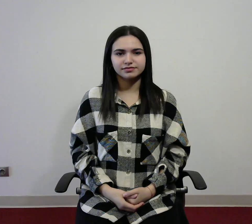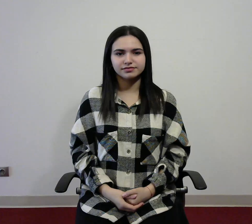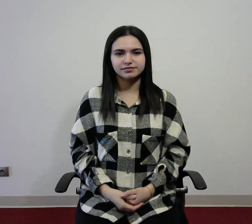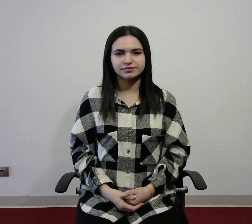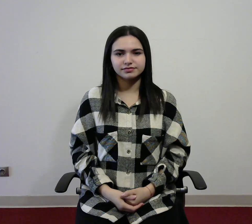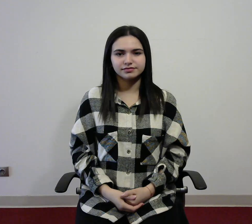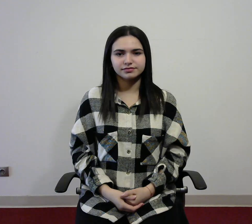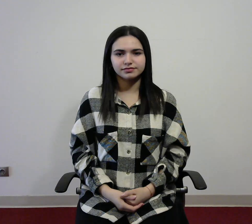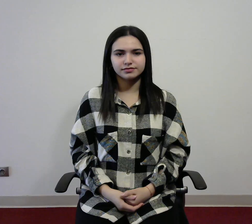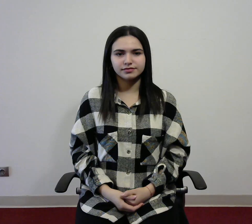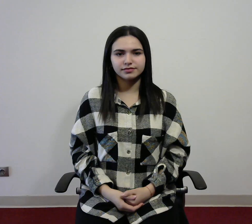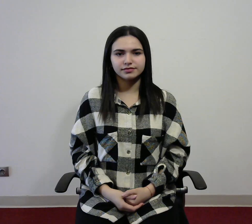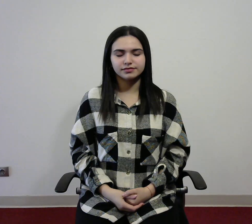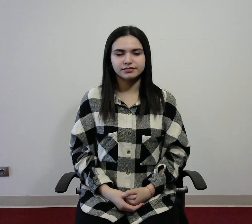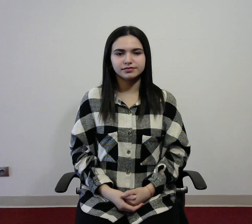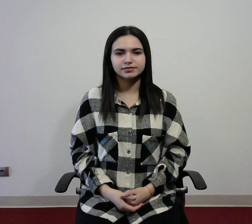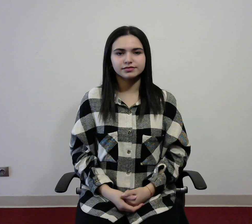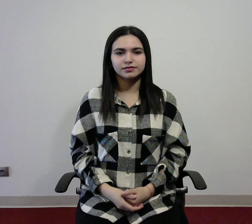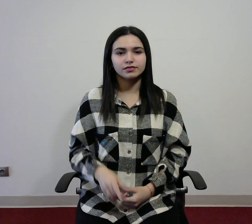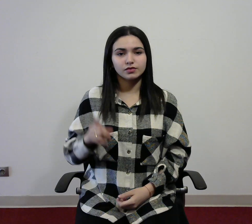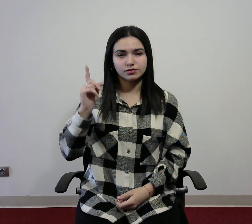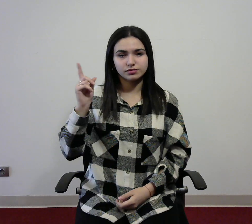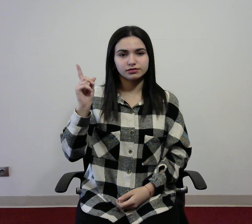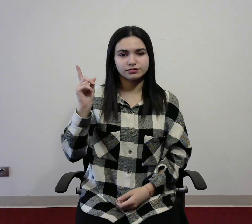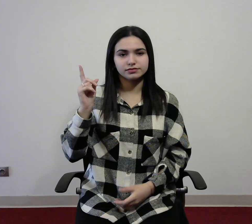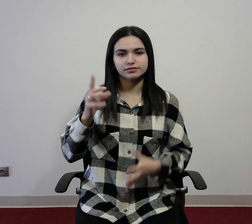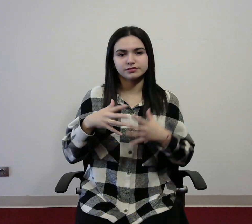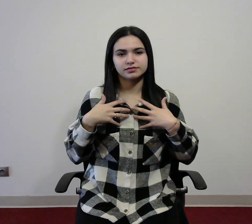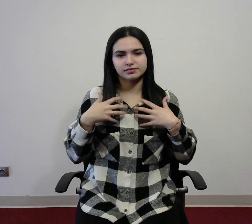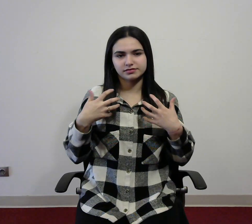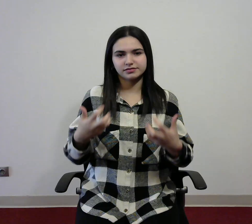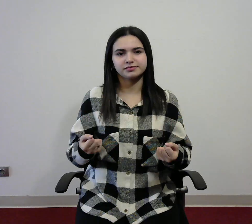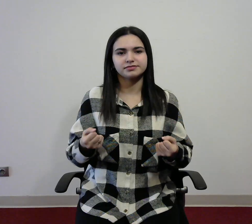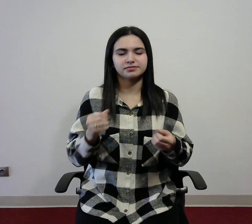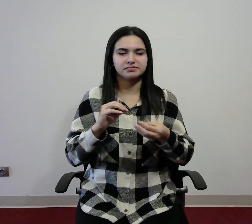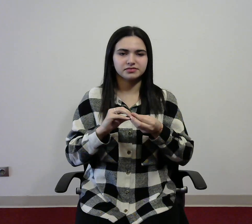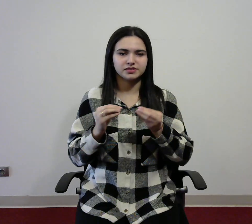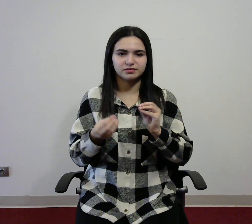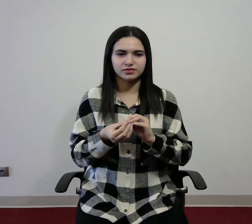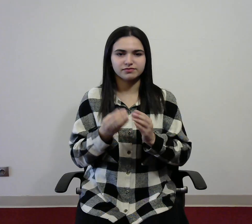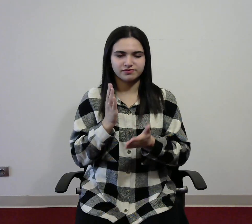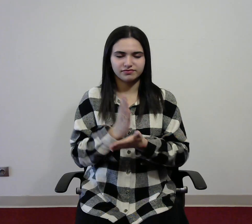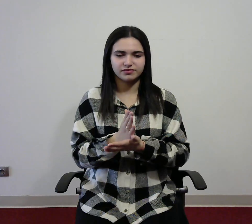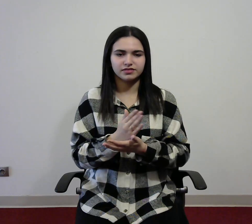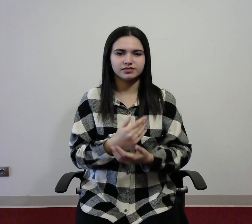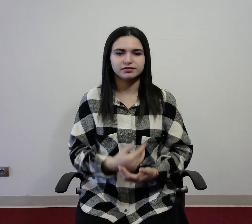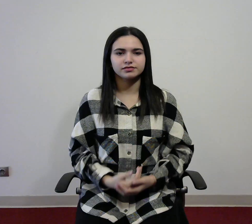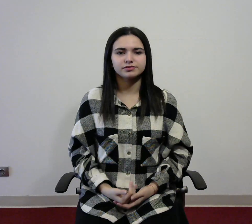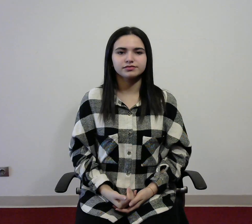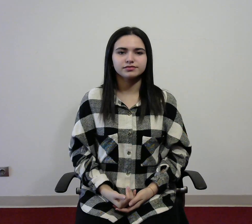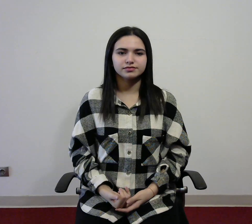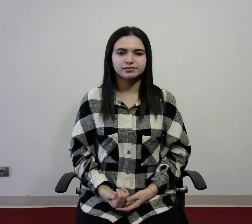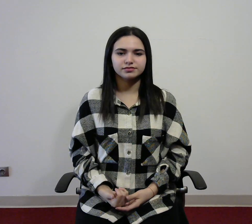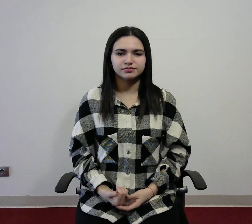Onun sağlamlıq problemi var